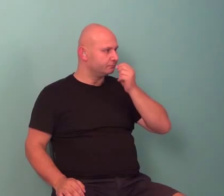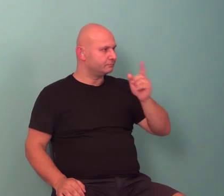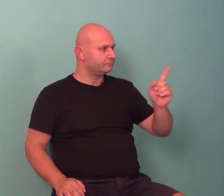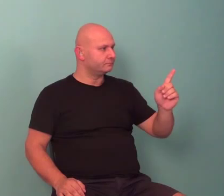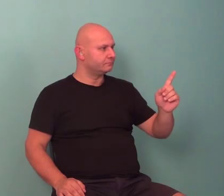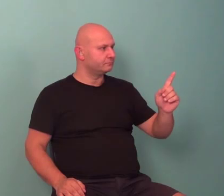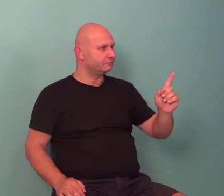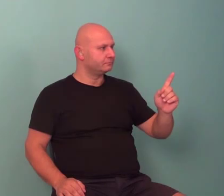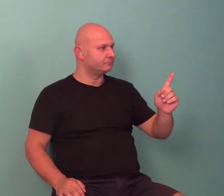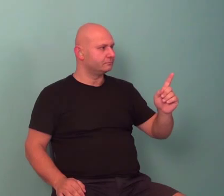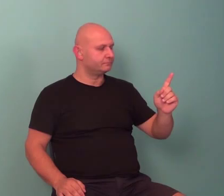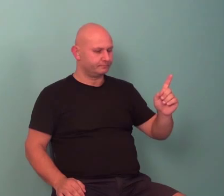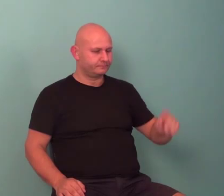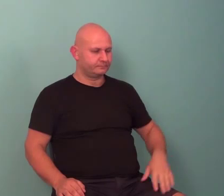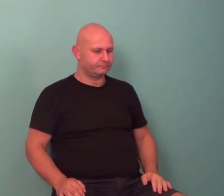Moment.